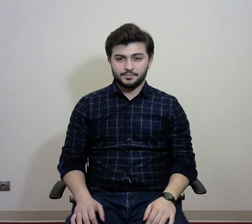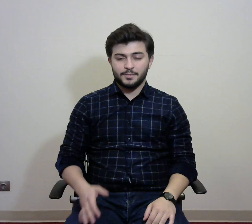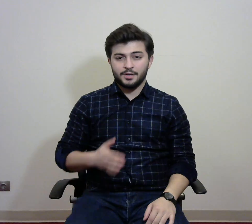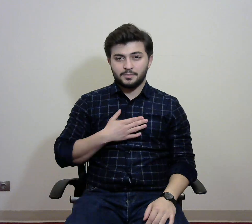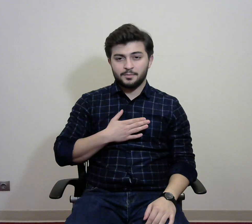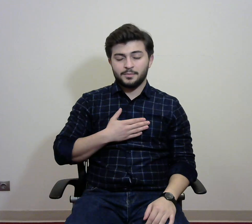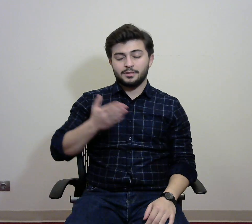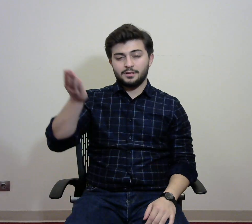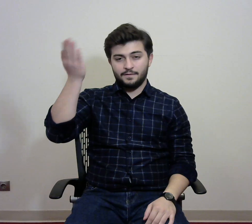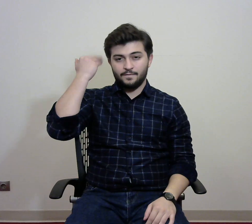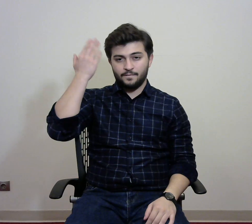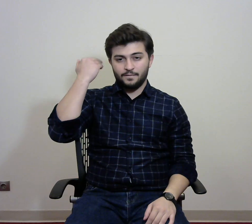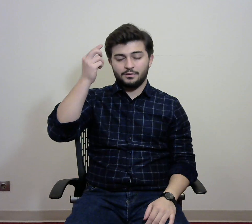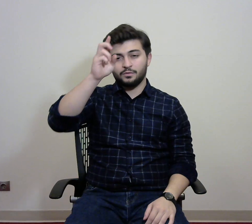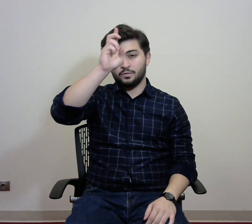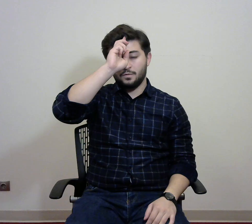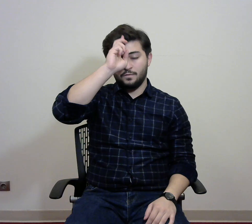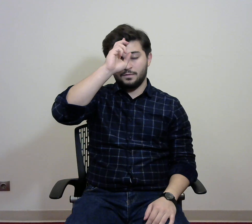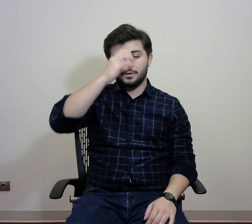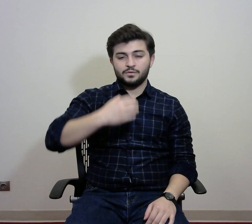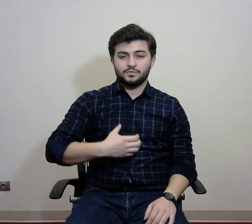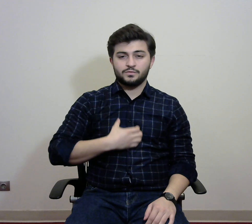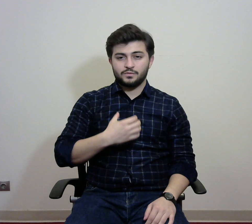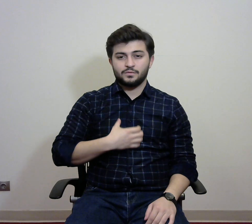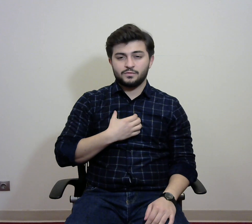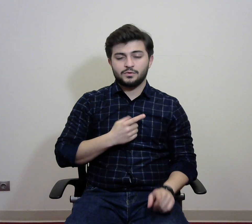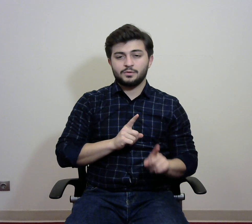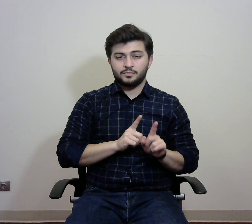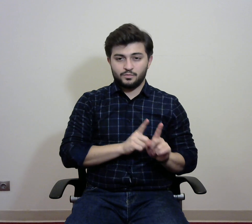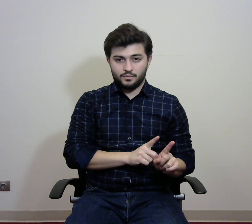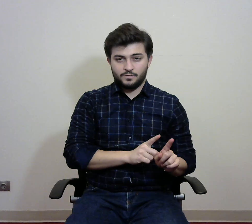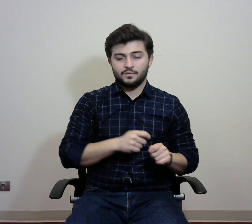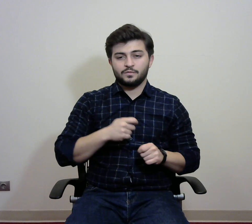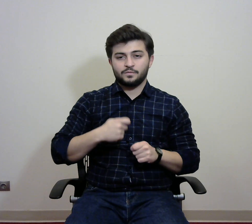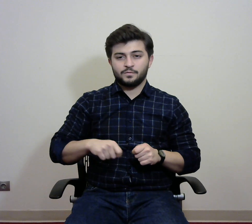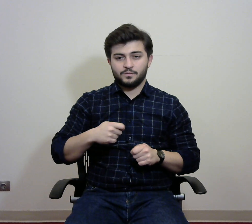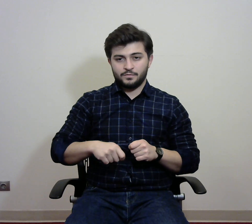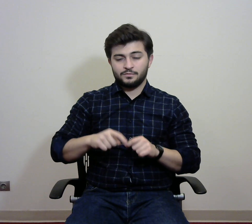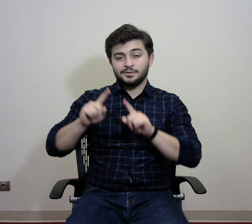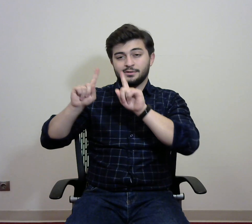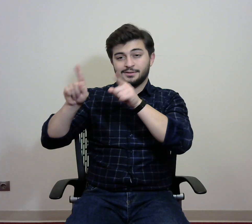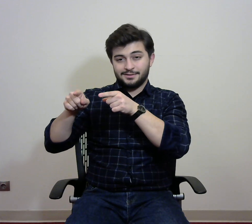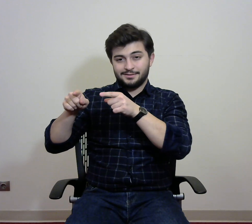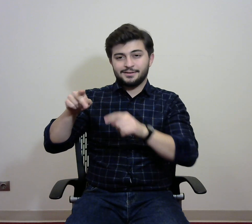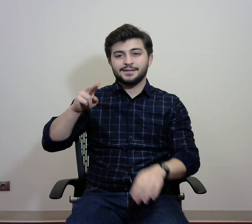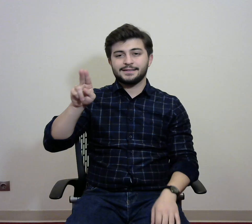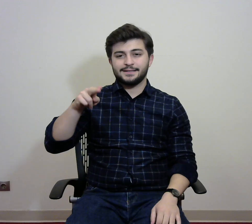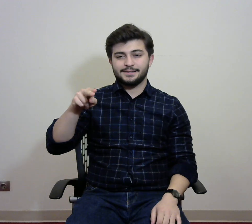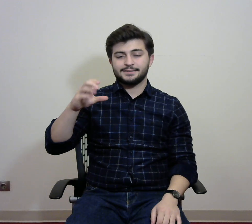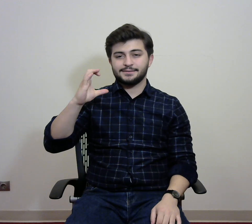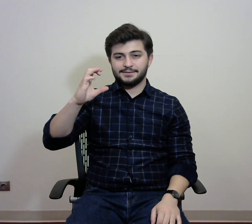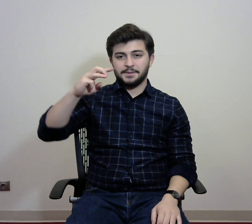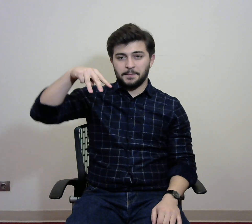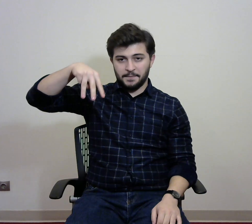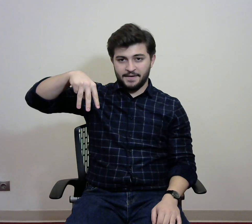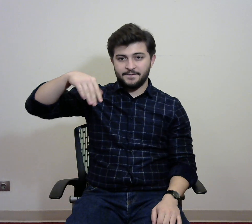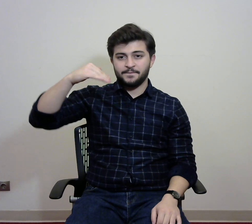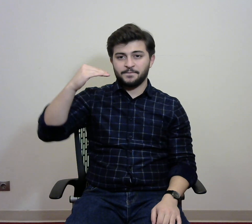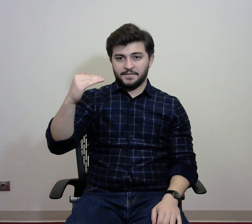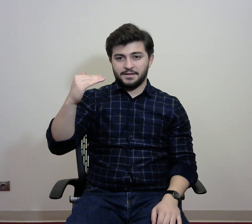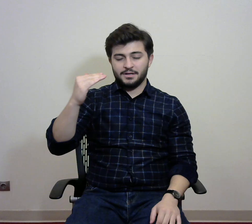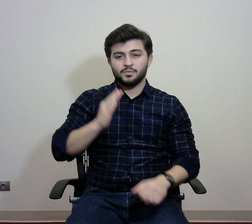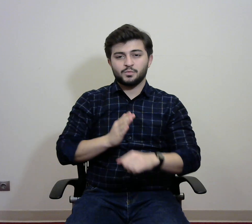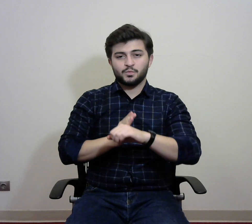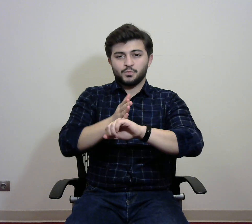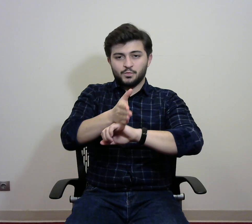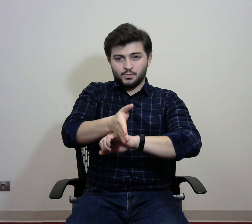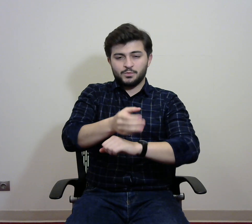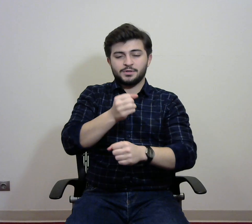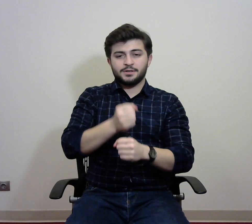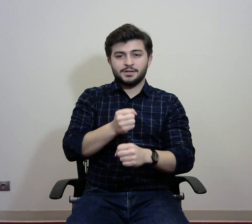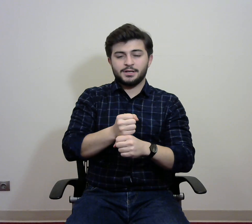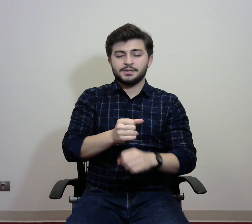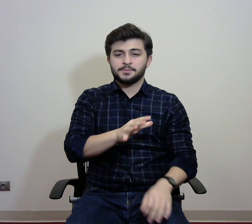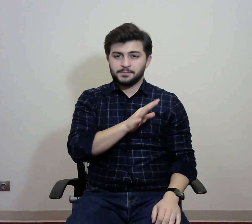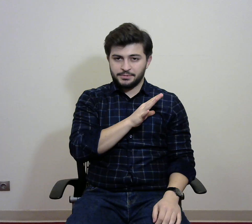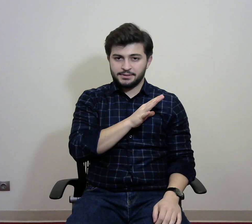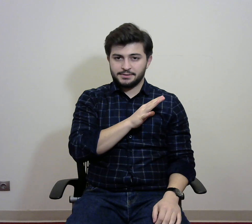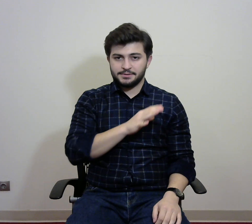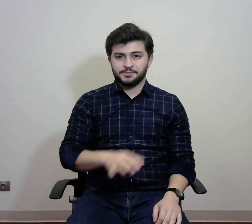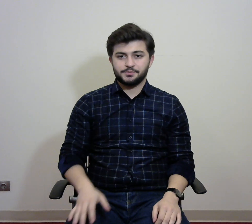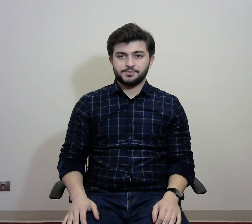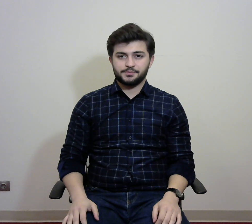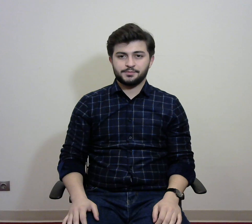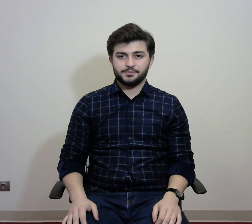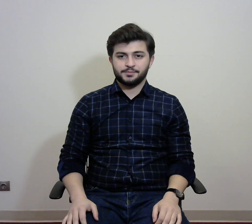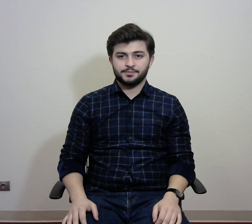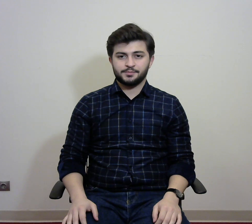Mən əvvəl Dövlət Sosial Müdafiə Fonduna (DSMF) müraciət etmişəm